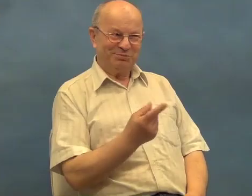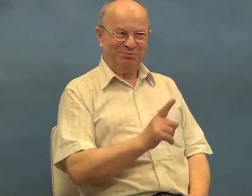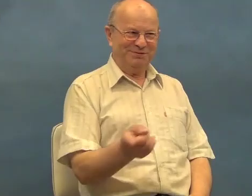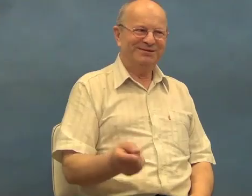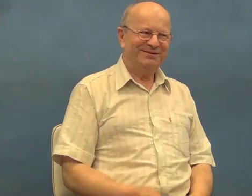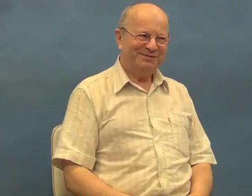Po...